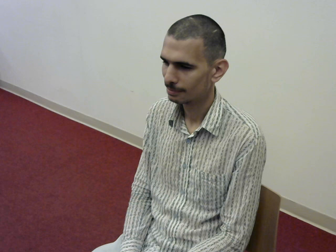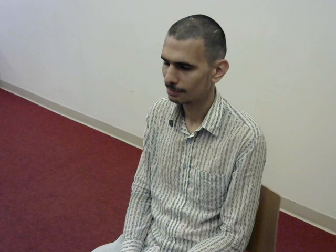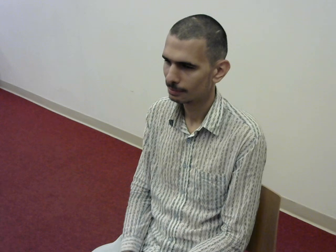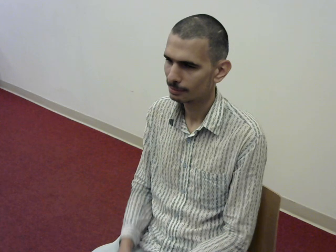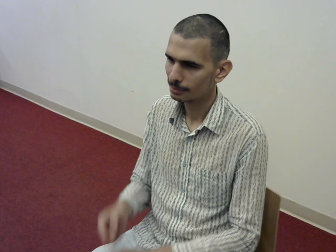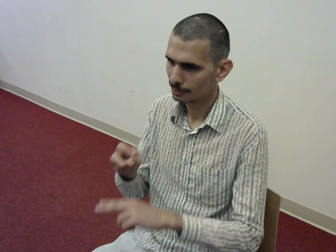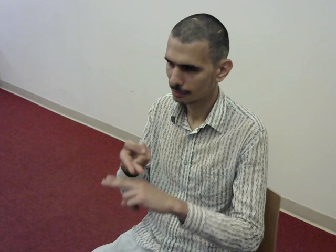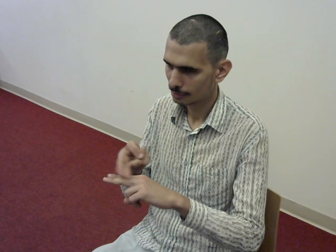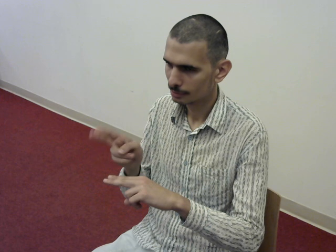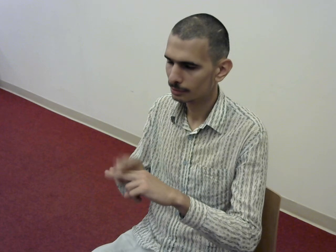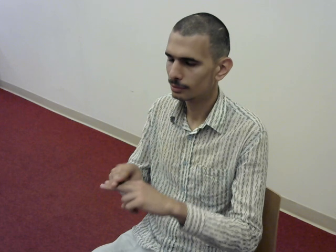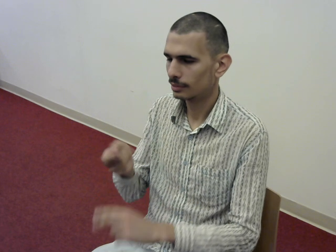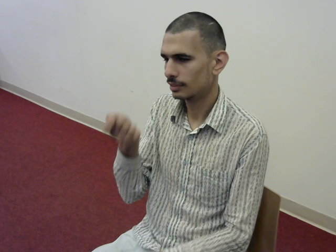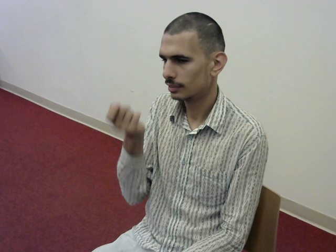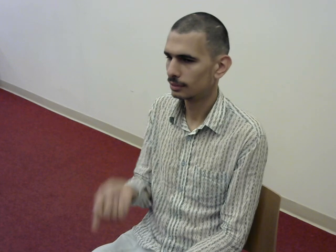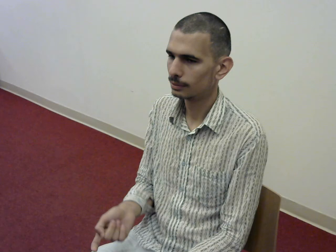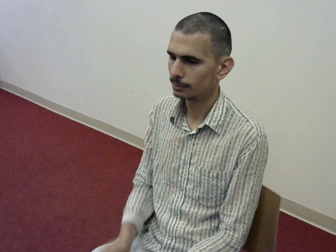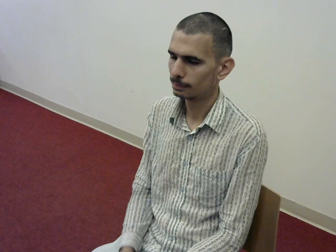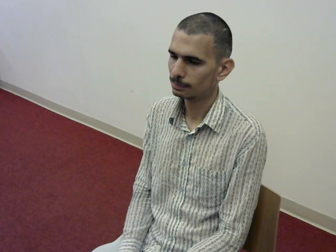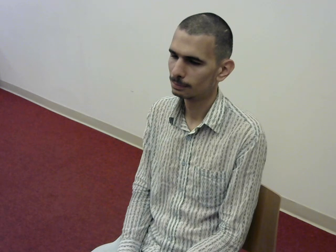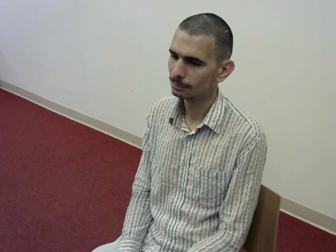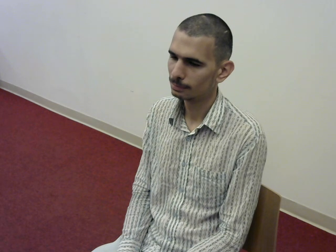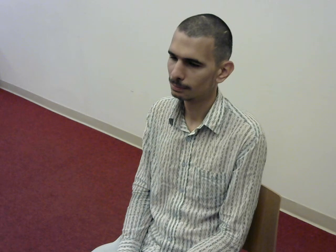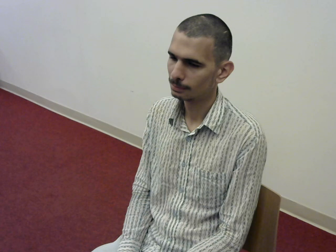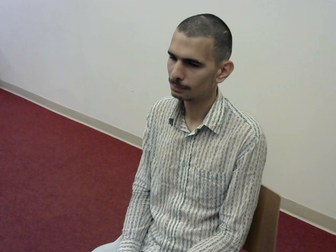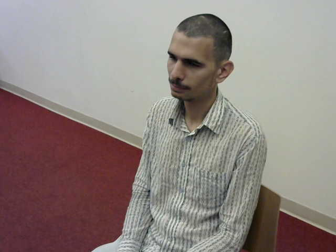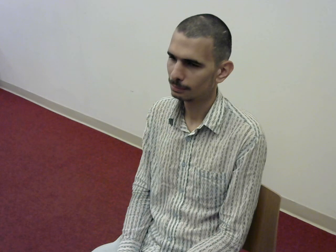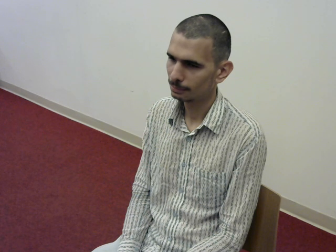Bu ucuzdur